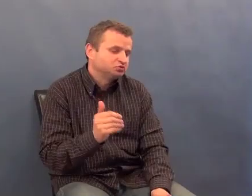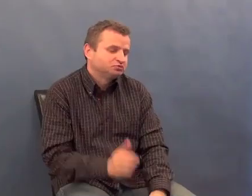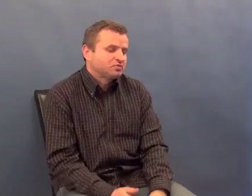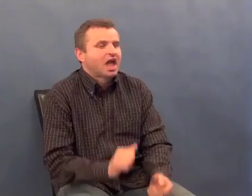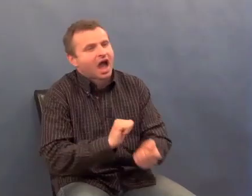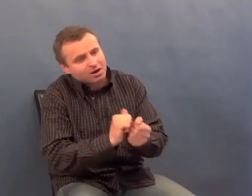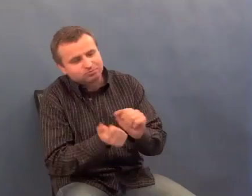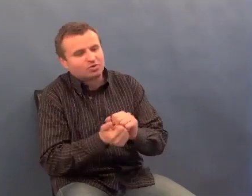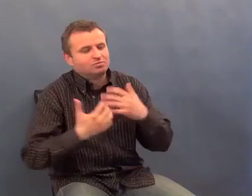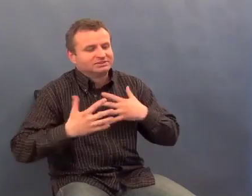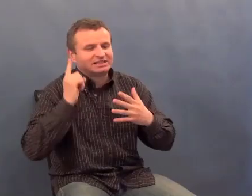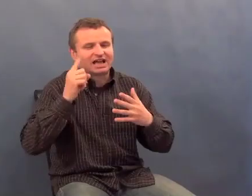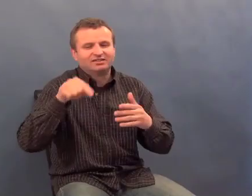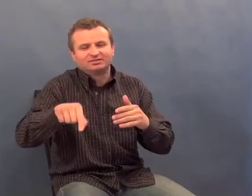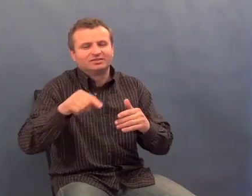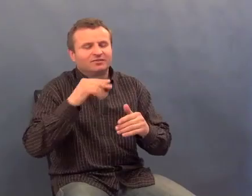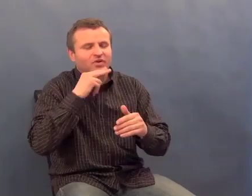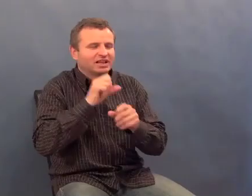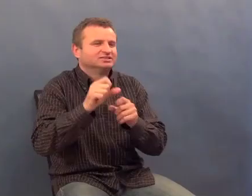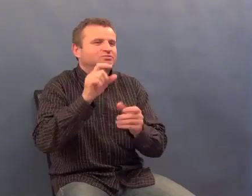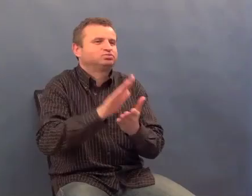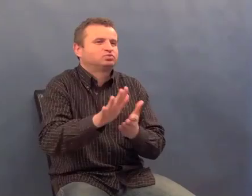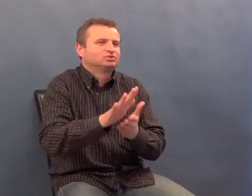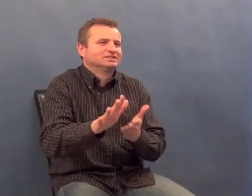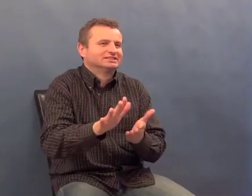Albo zakaz mycia się, bo woda jest brudna.